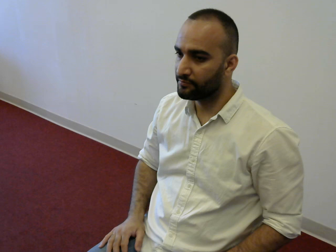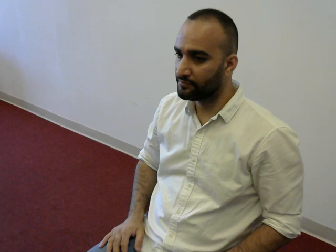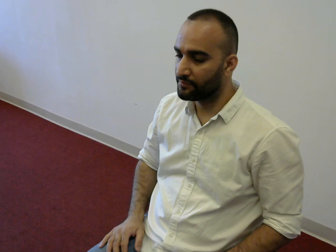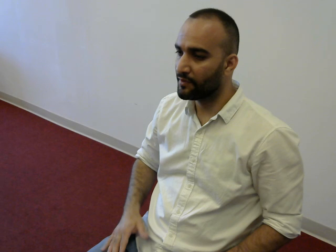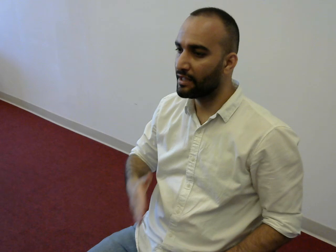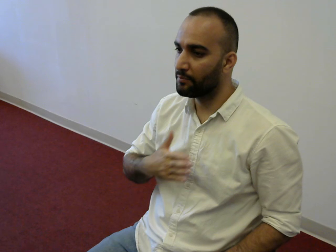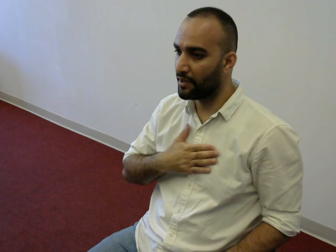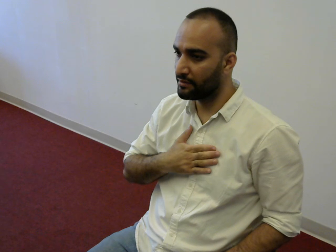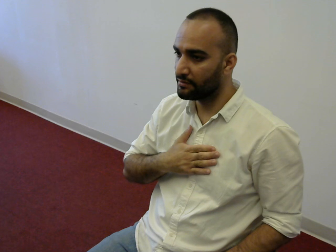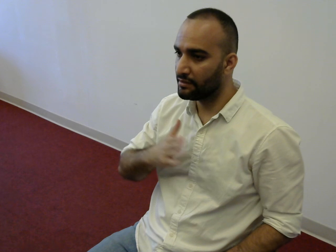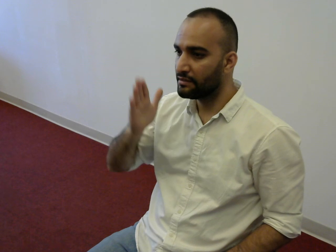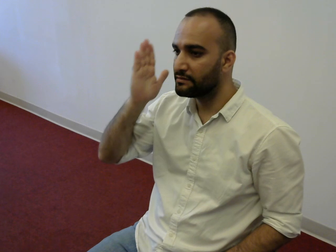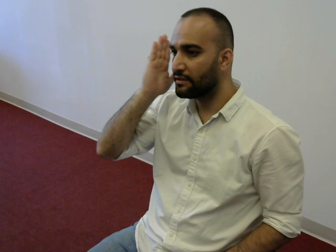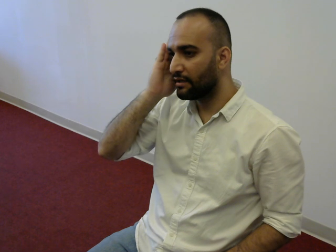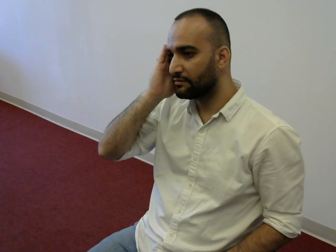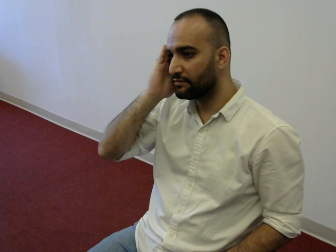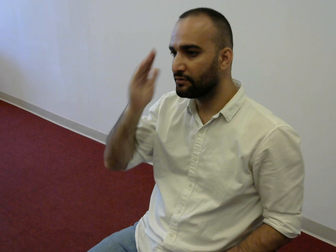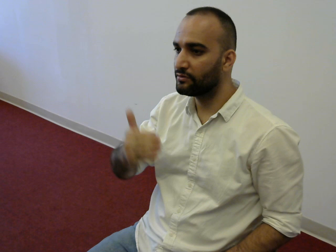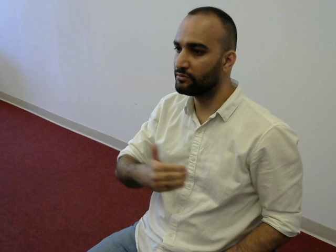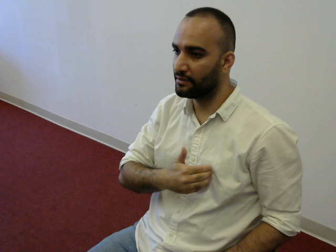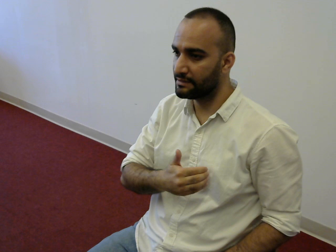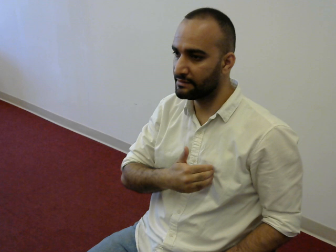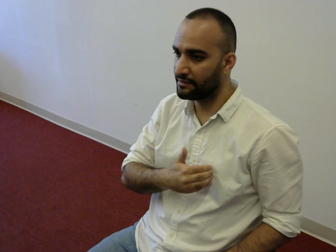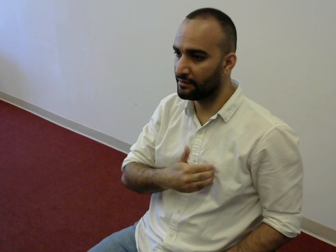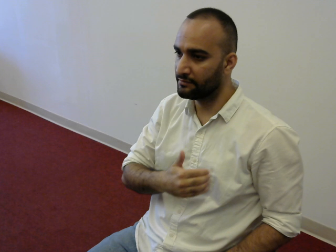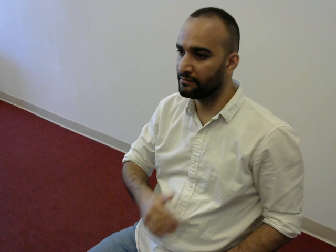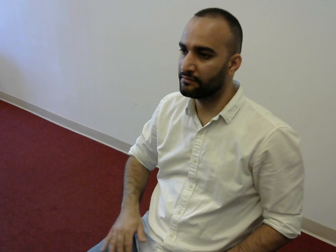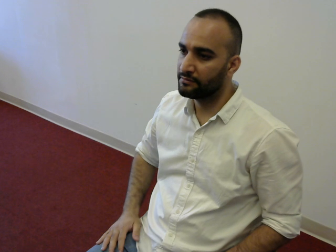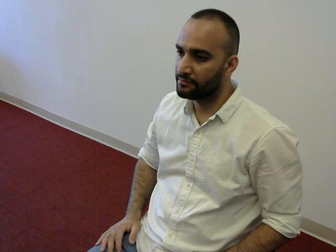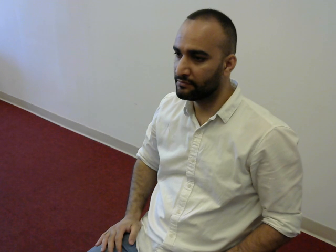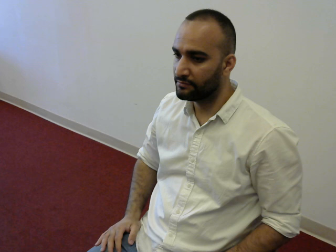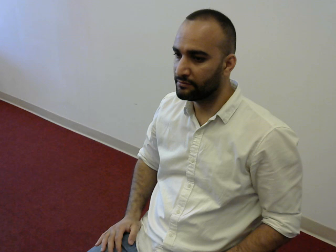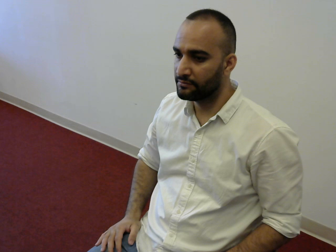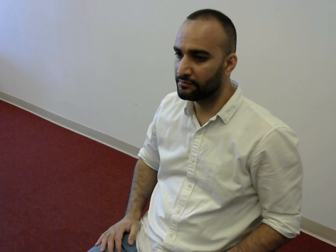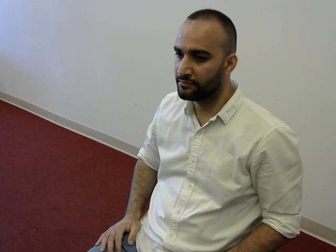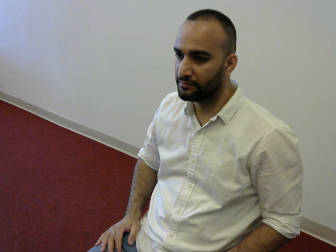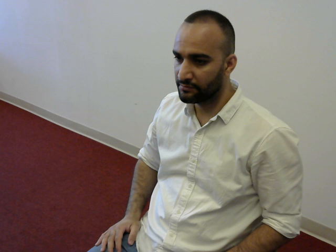Mən yatmaq istəyirəm